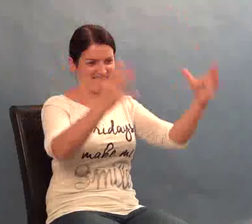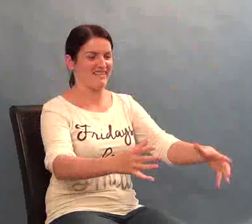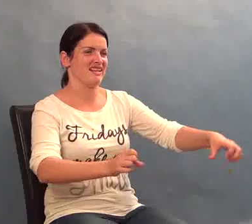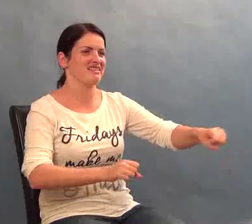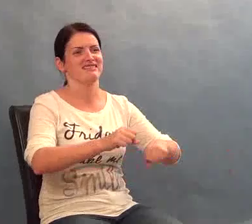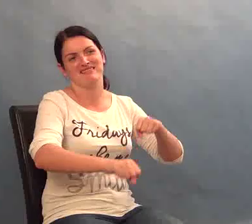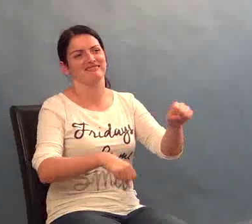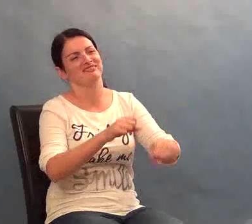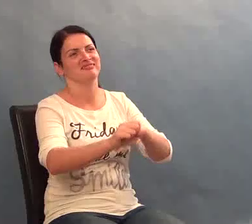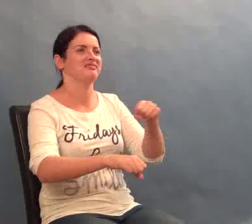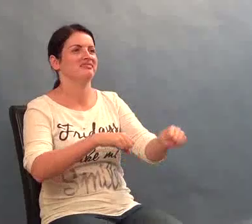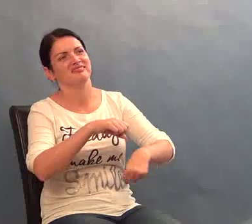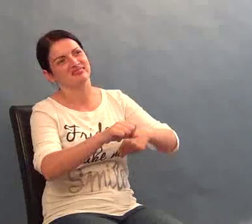Odjeżdża.